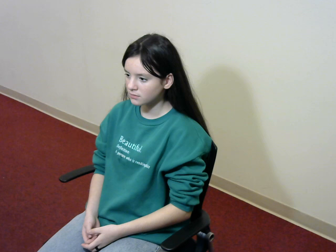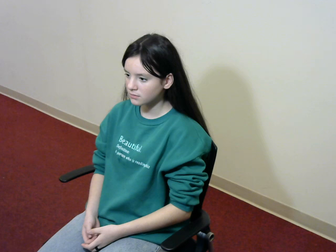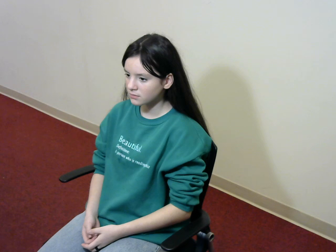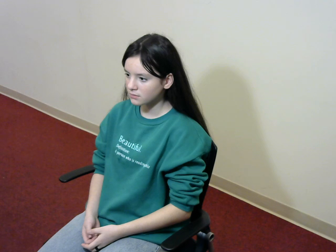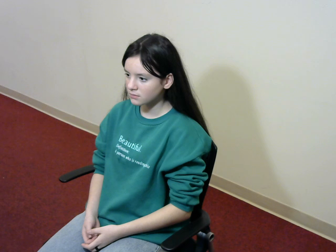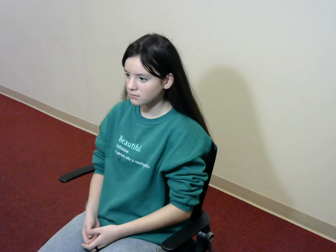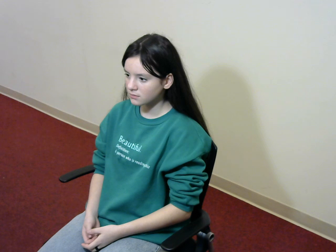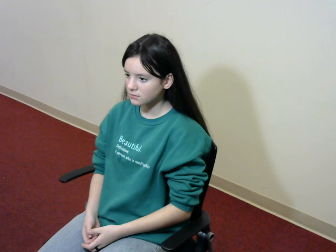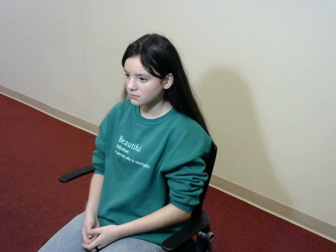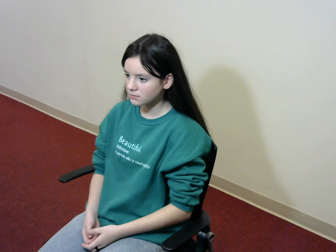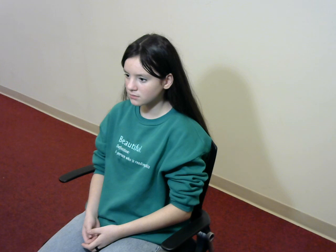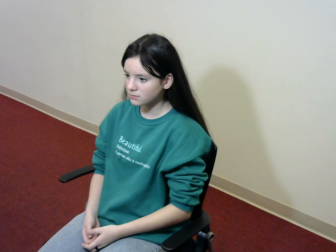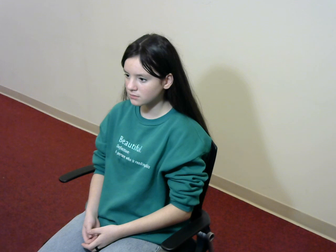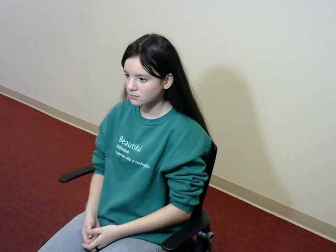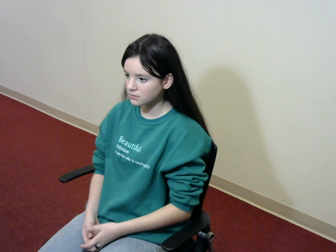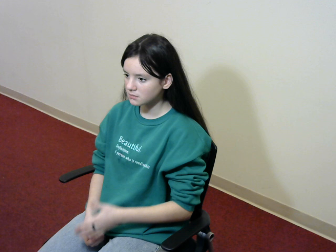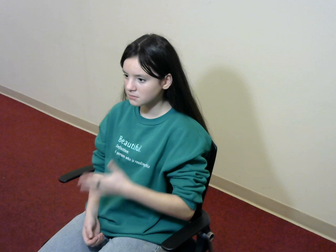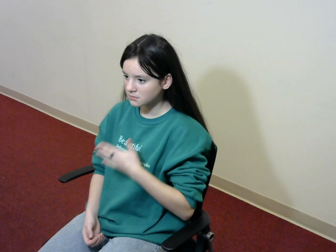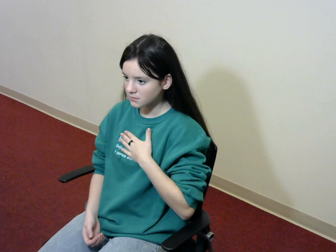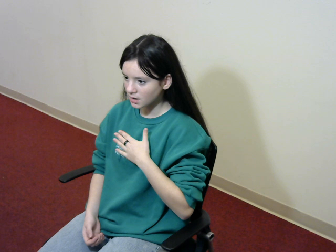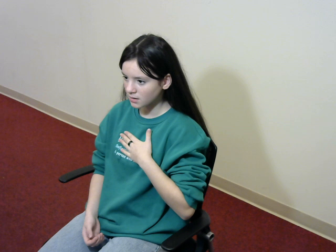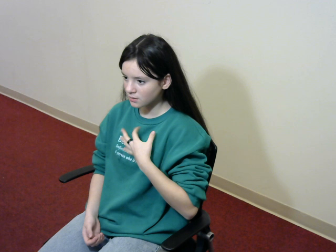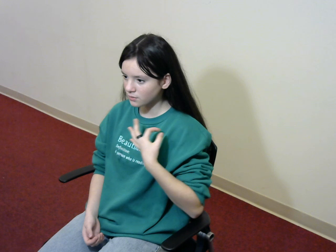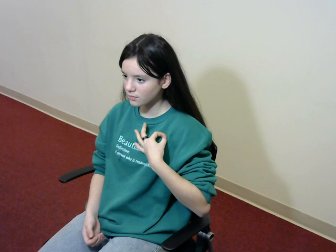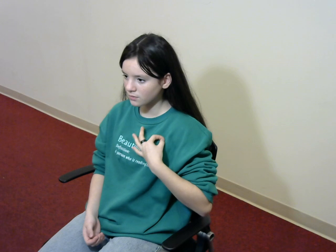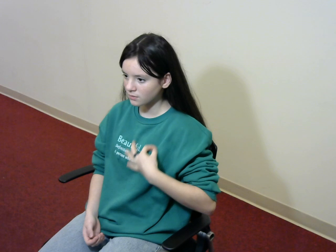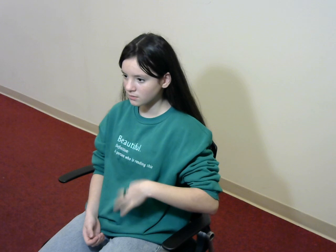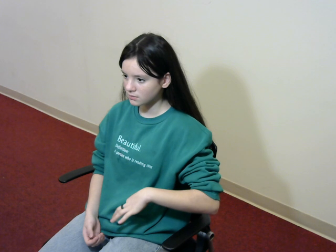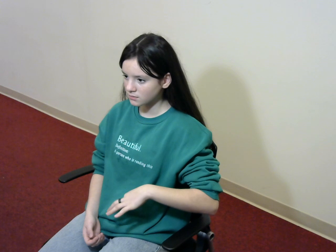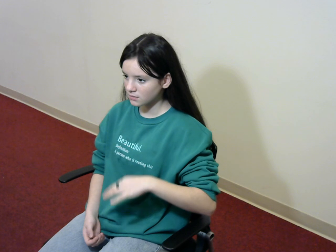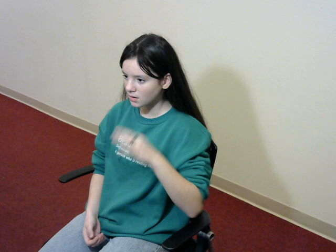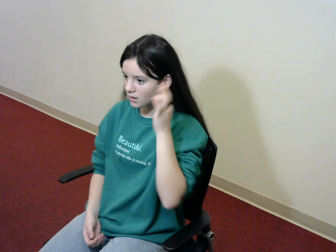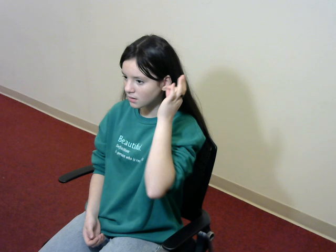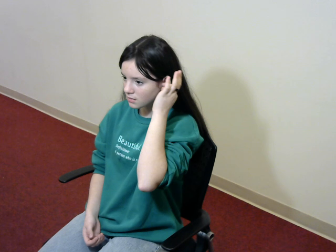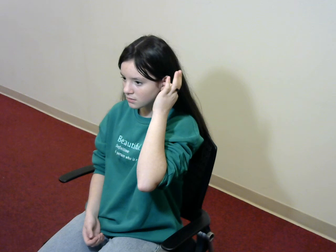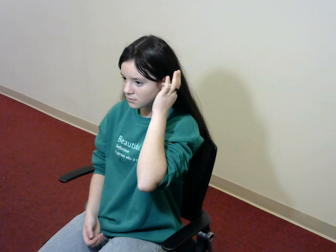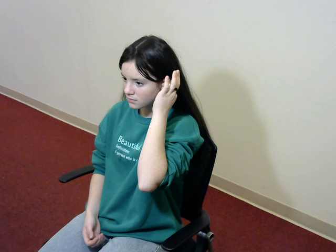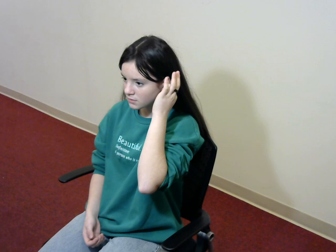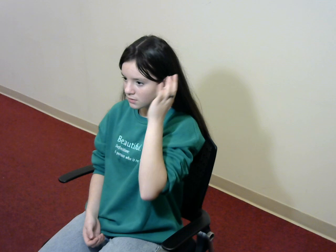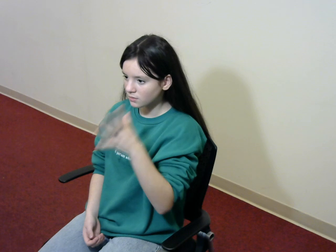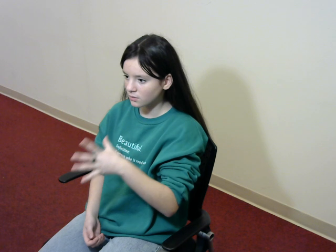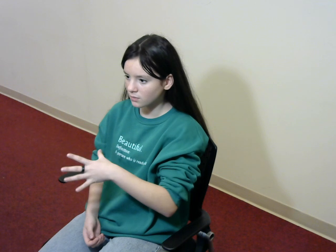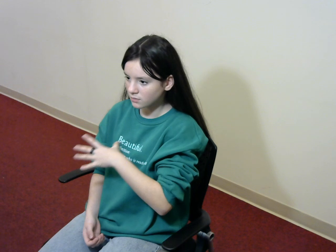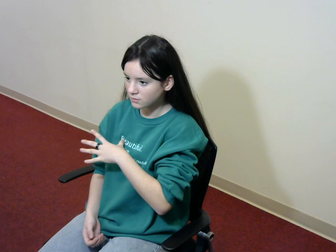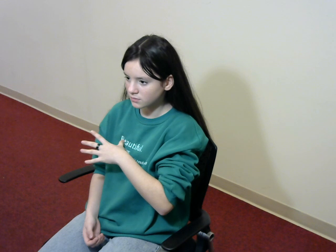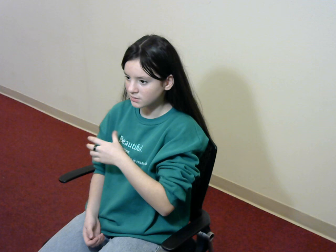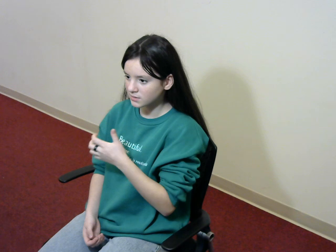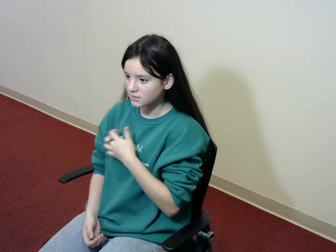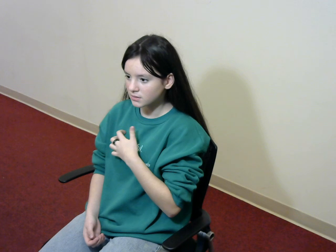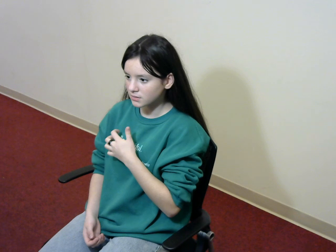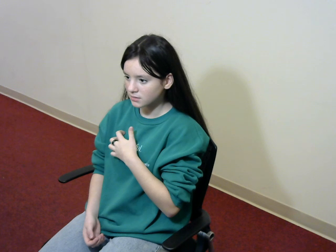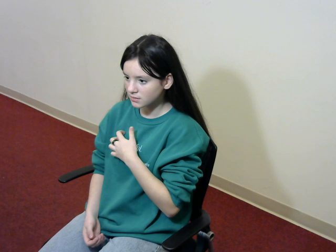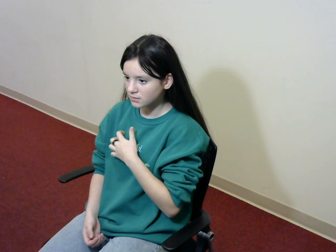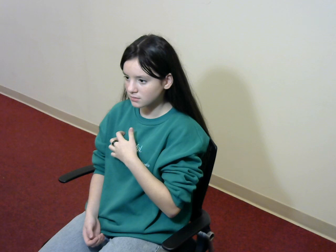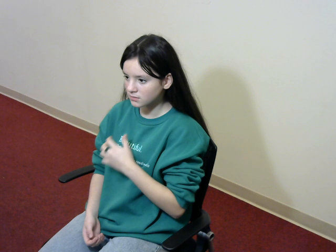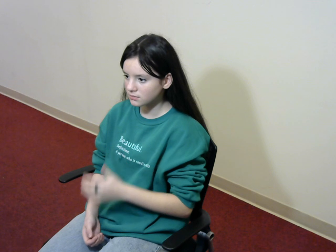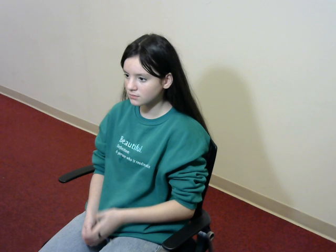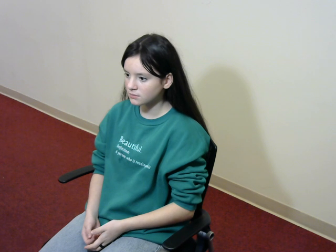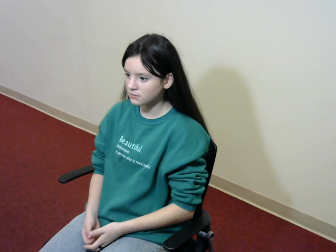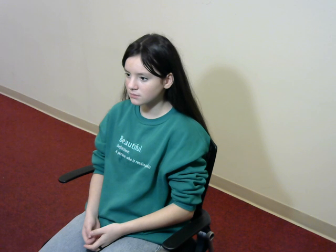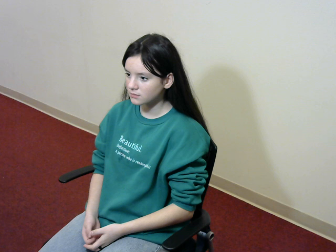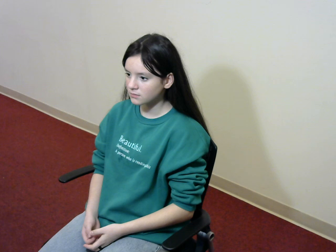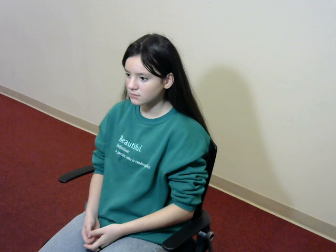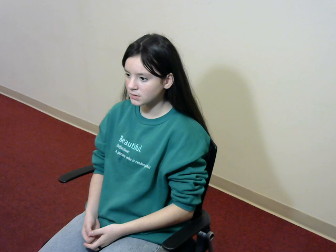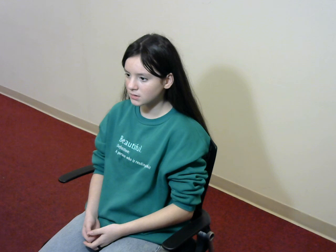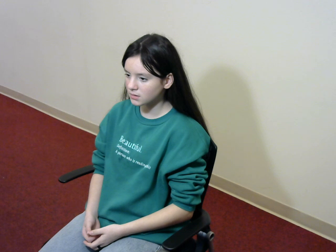Mənim oğlum həkim olmaq istəyir